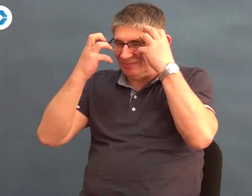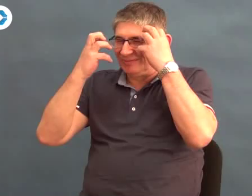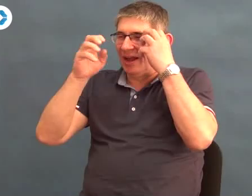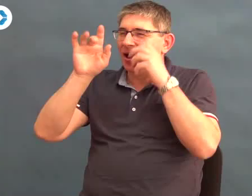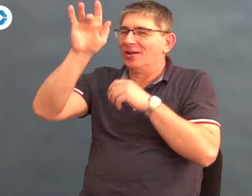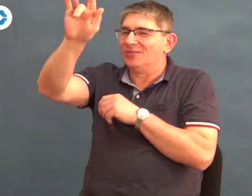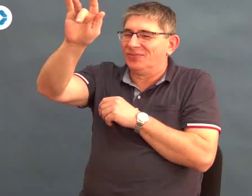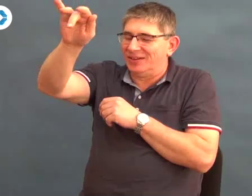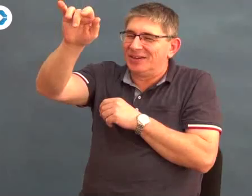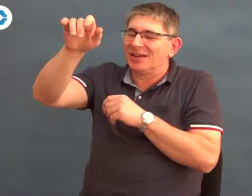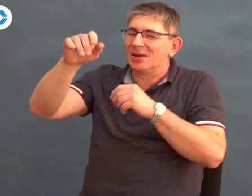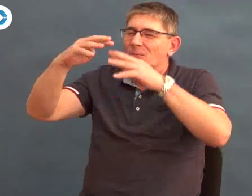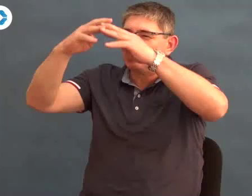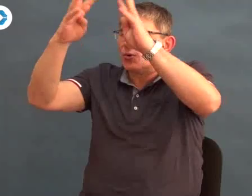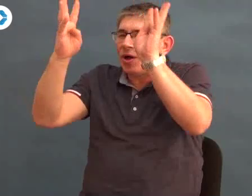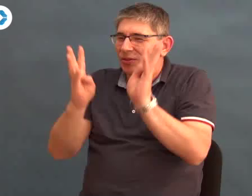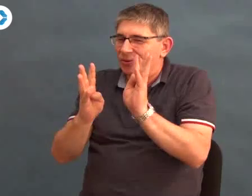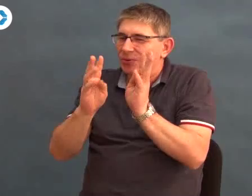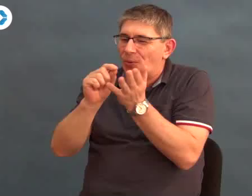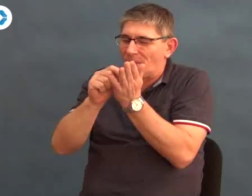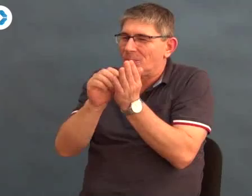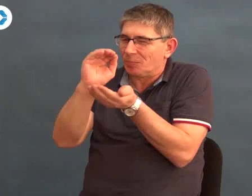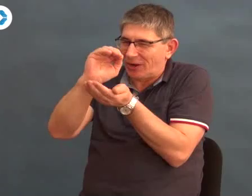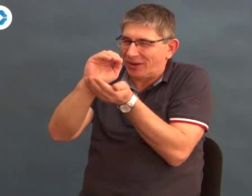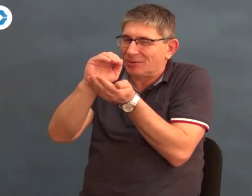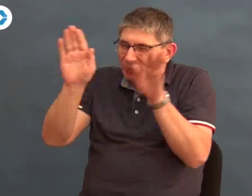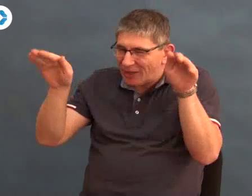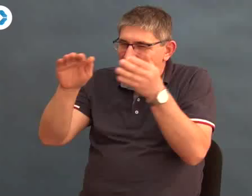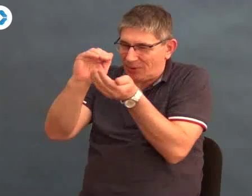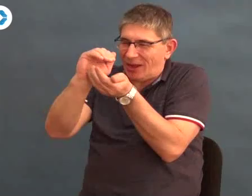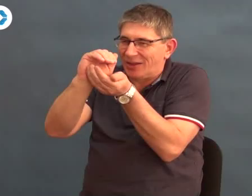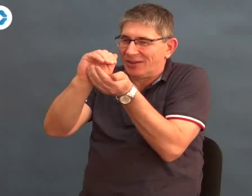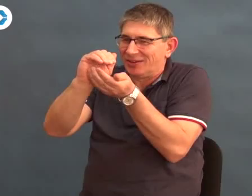Po drugiej stronie, w klatce jest mały ptaszek.